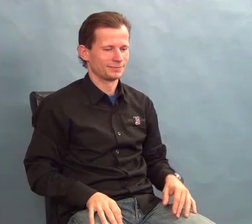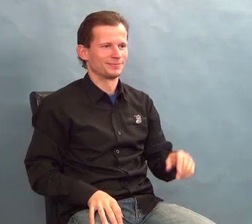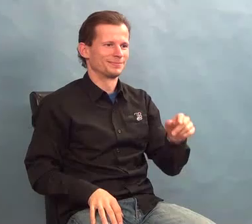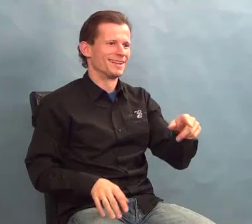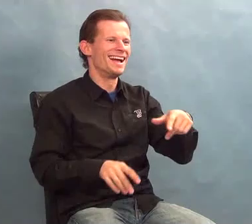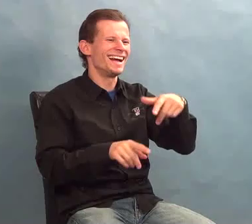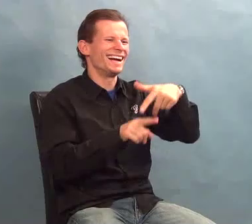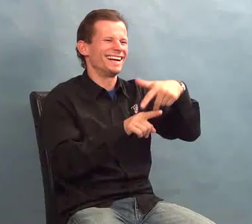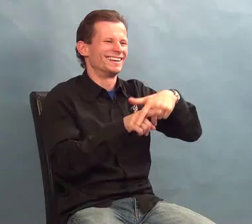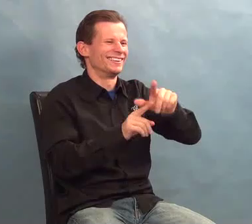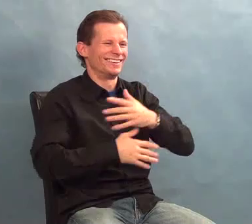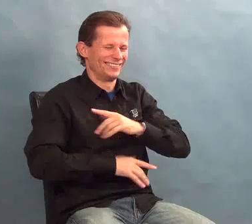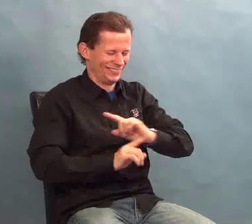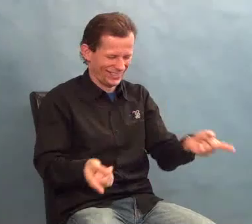Koniom nie wolno się myć.